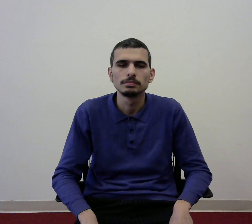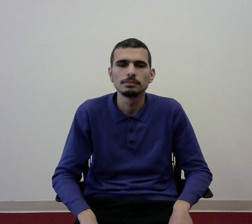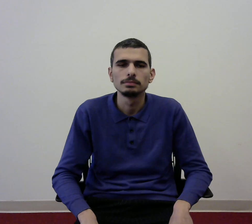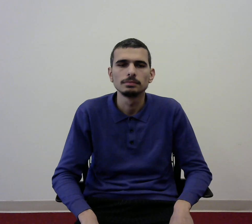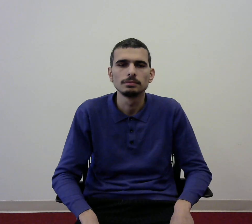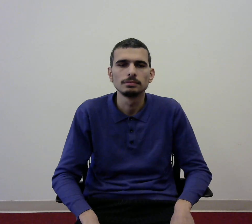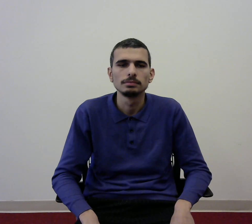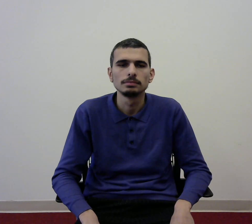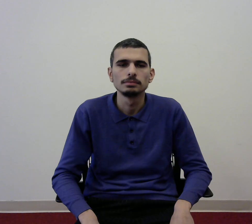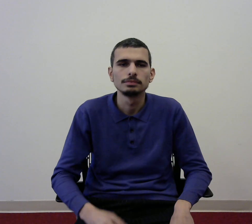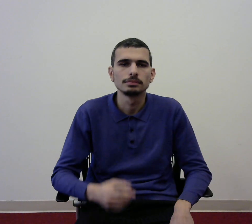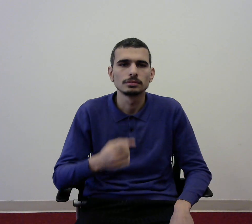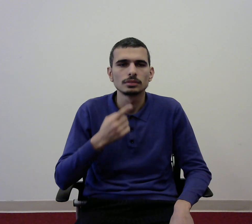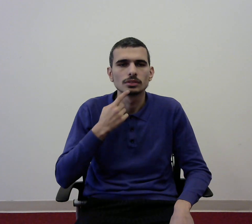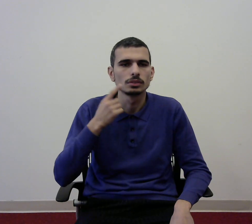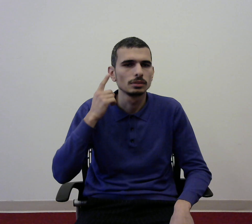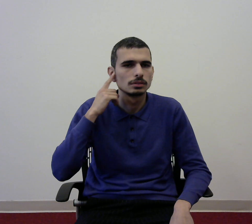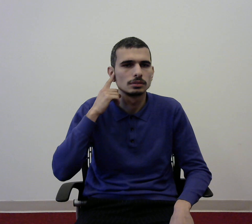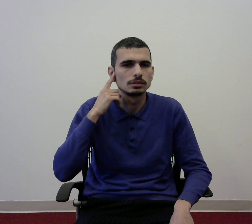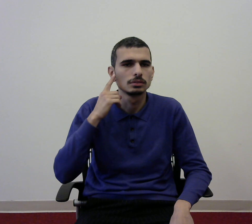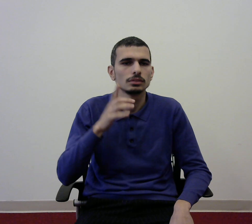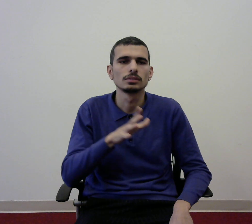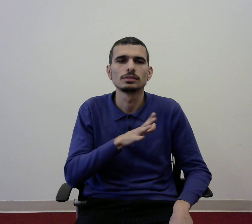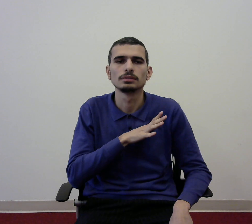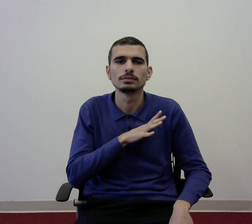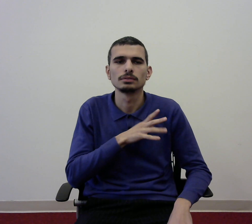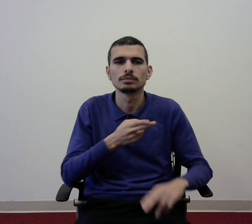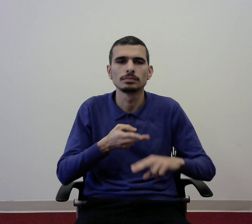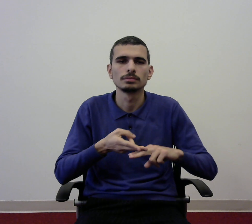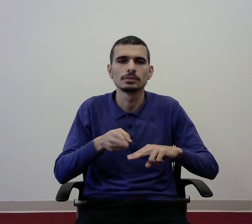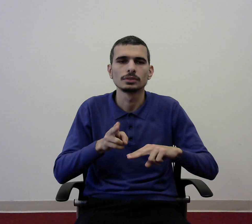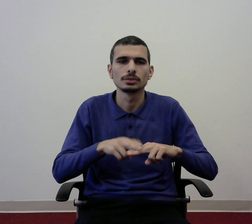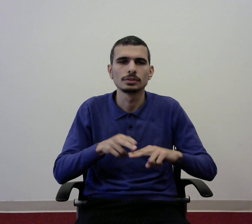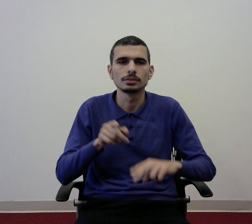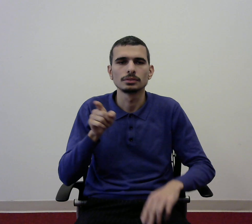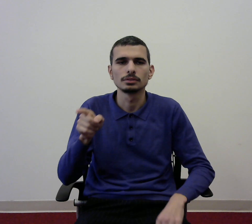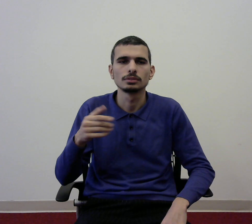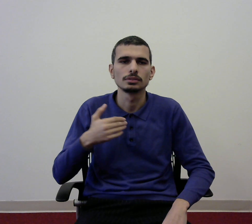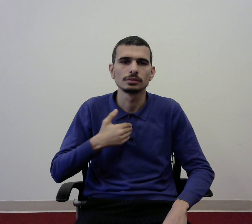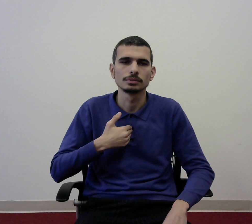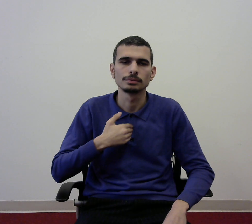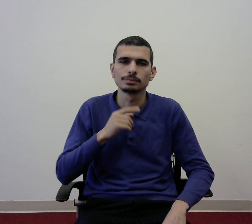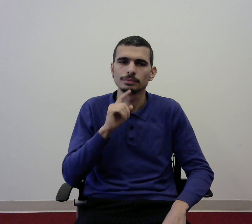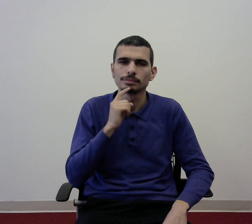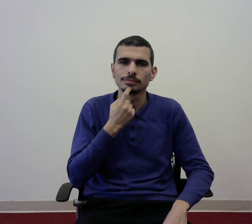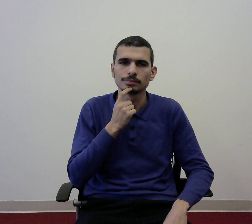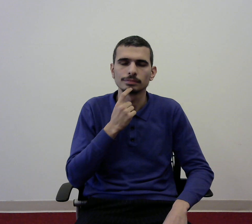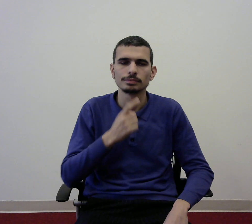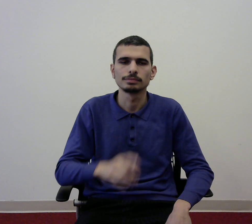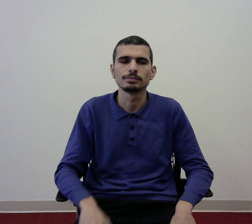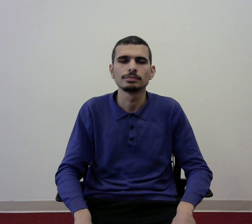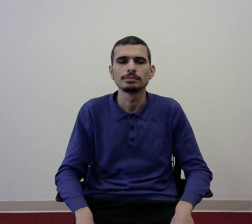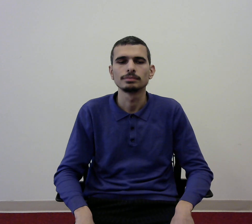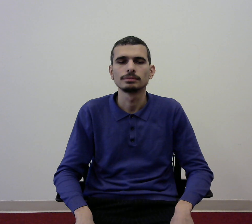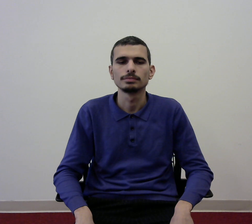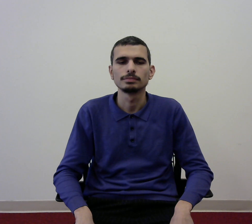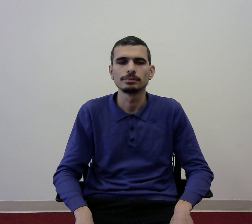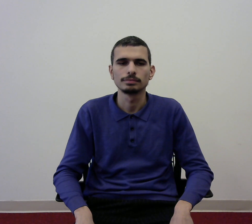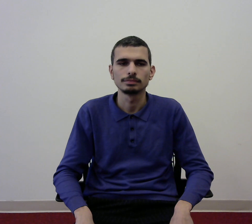Eşitmə məhdudiyyəti olduğuna görə bu mənə çətindir